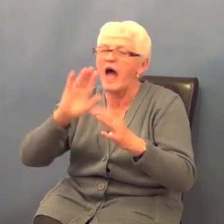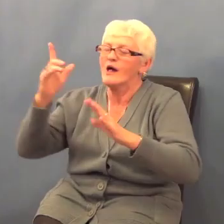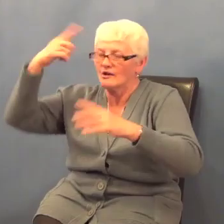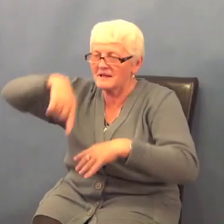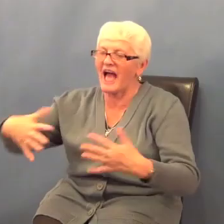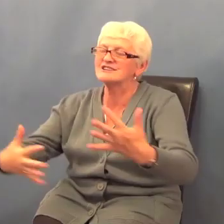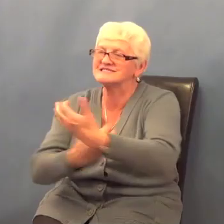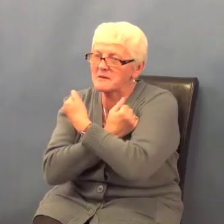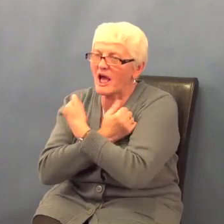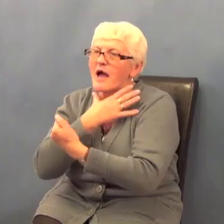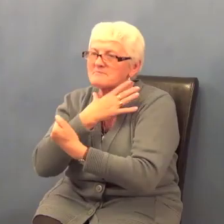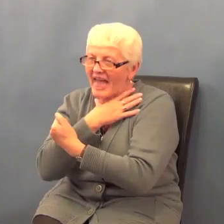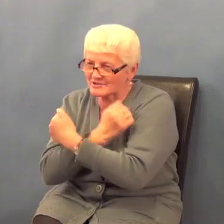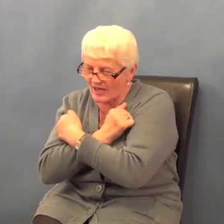Chłopiec zszedł na dół i przytulił psa.